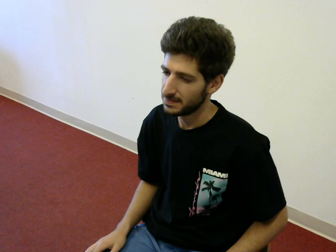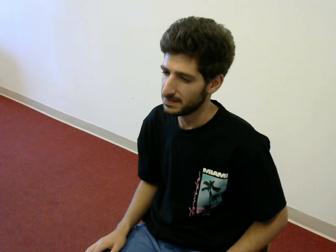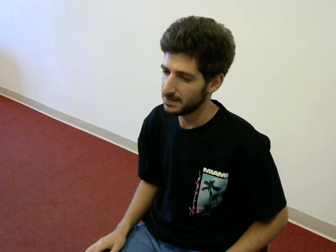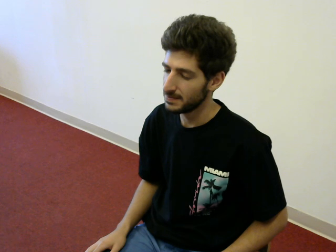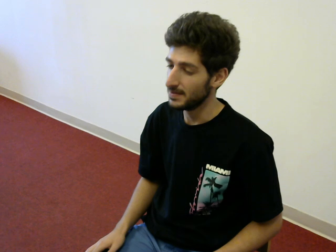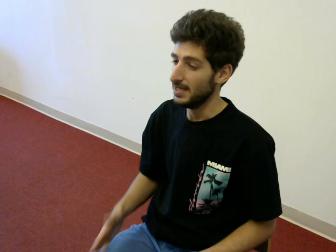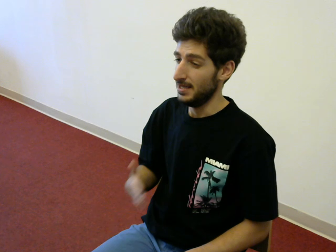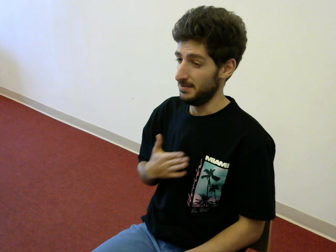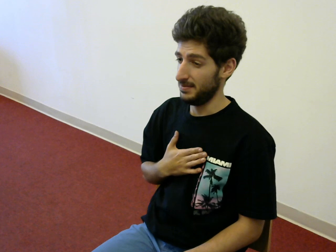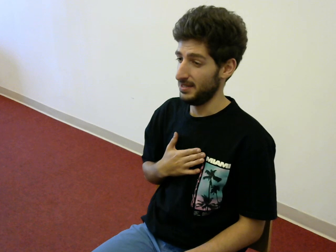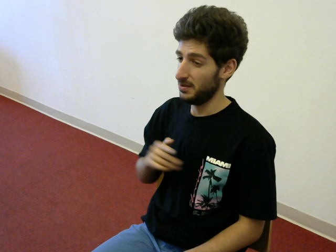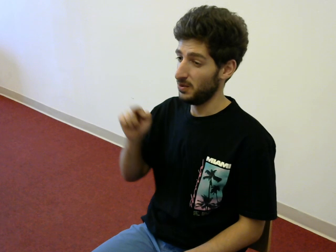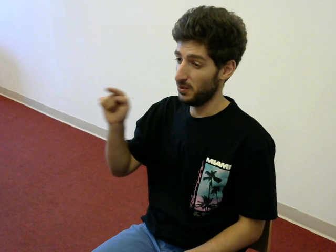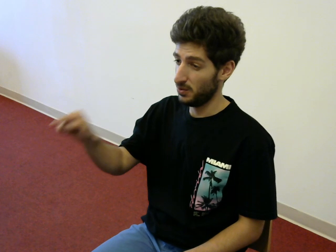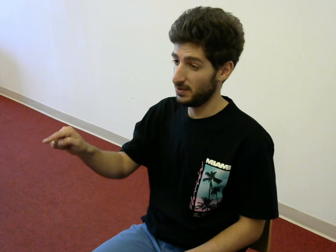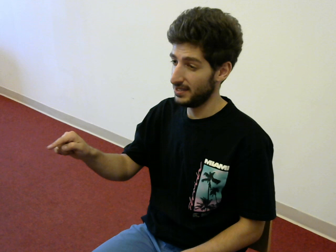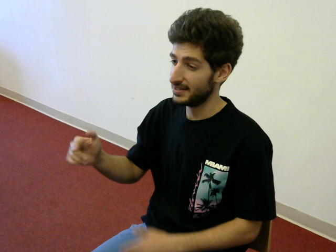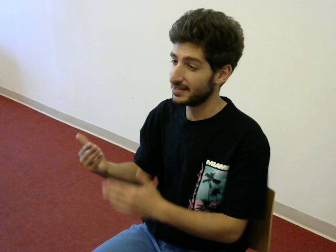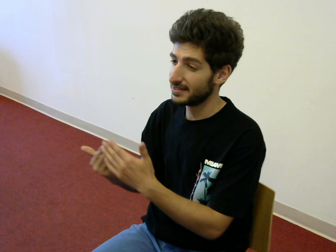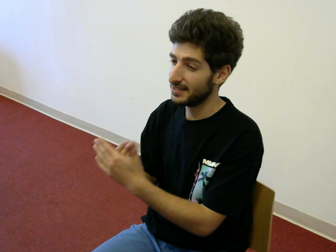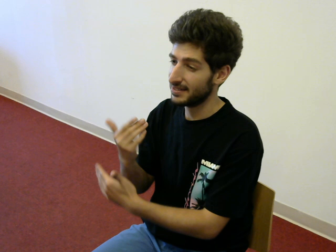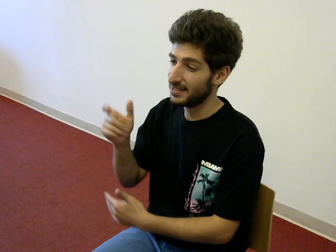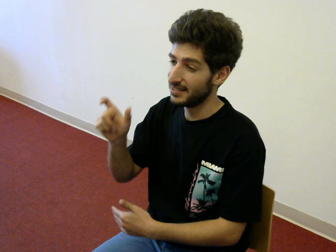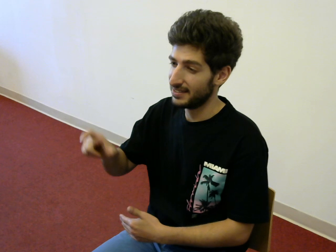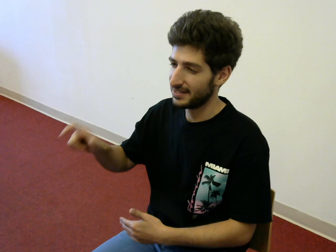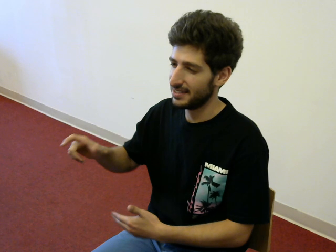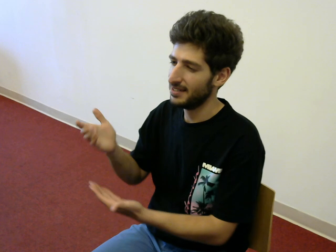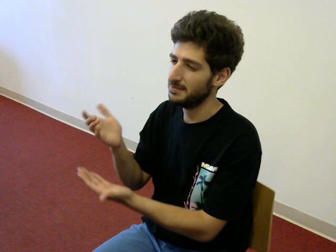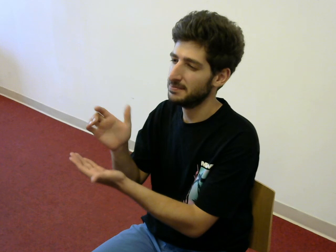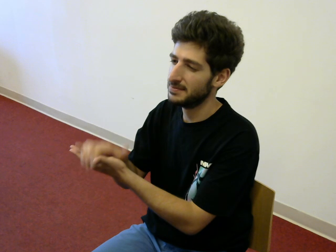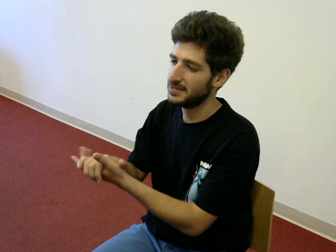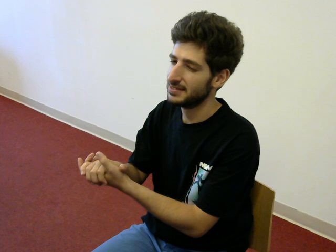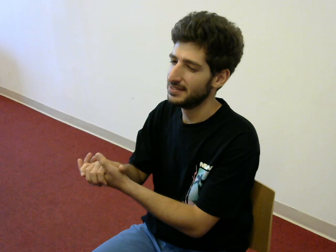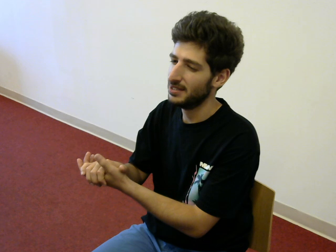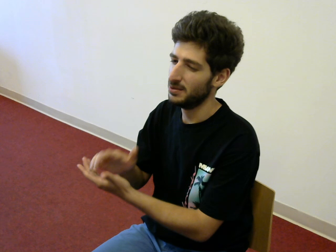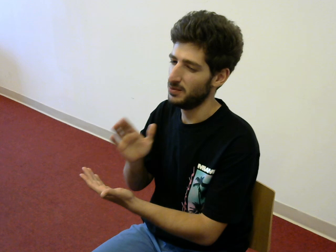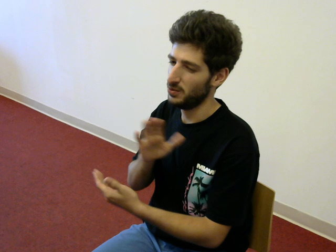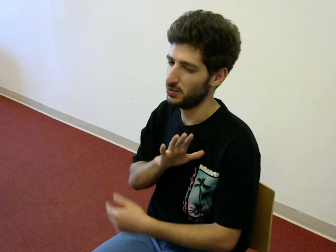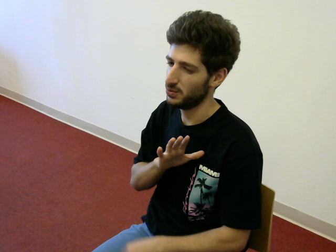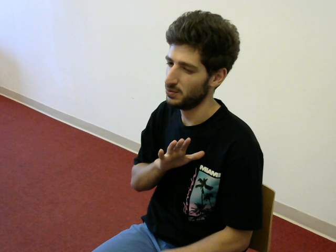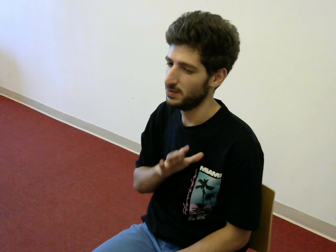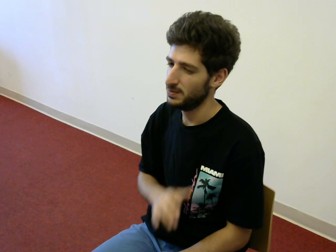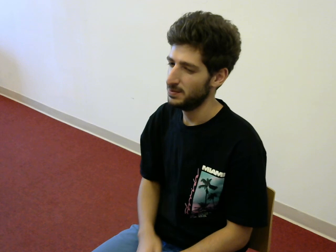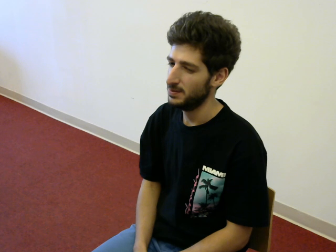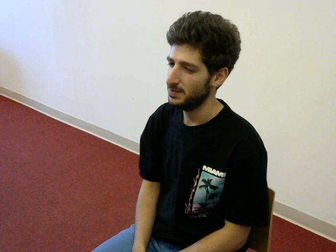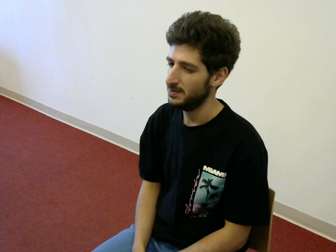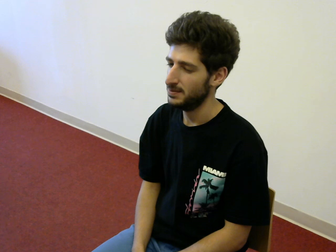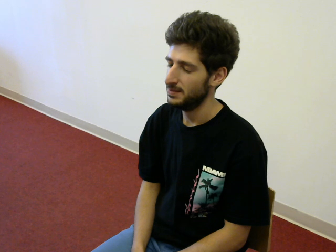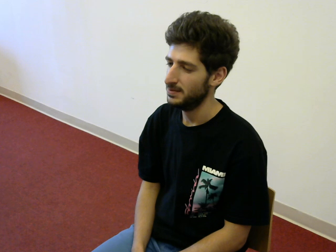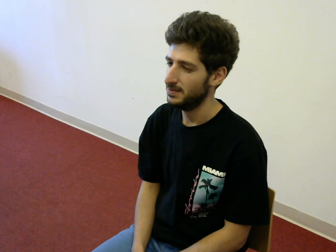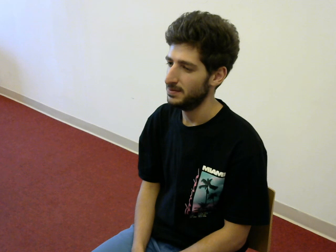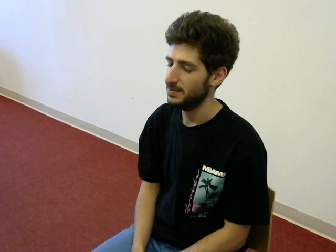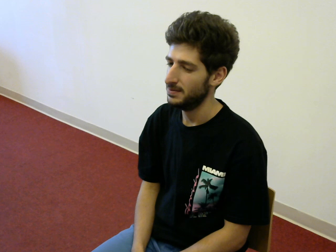Mən orda yeni insanlarla tanış oldum